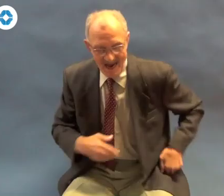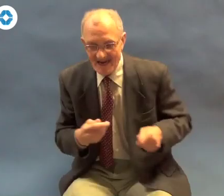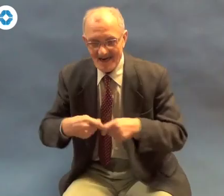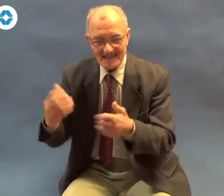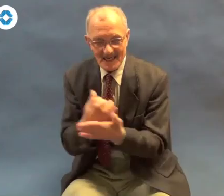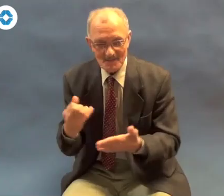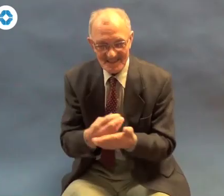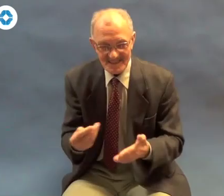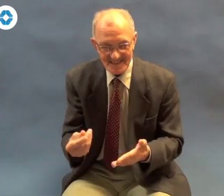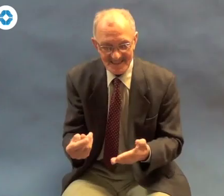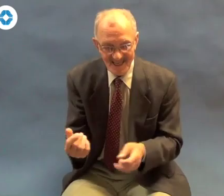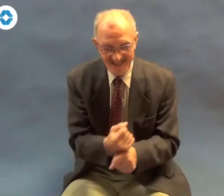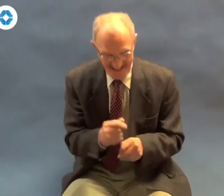Chaplin chce sprzedawać, by zarabiać.